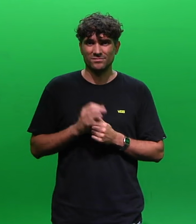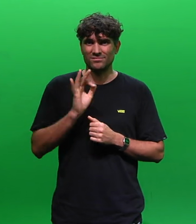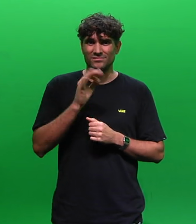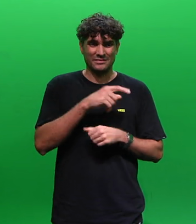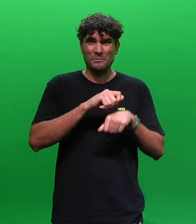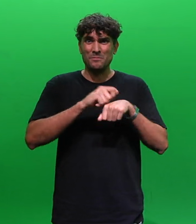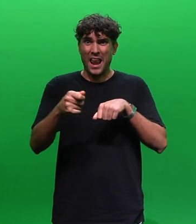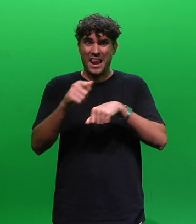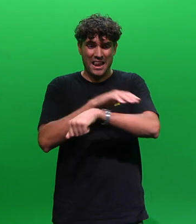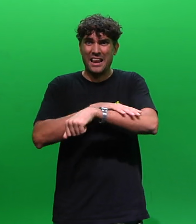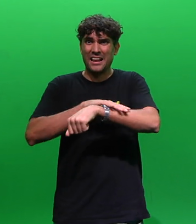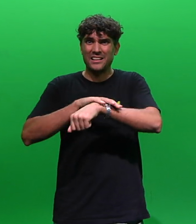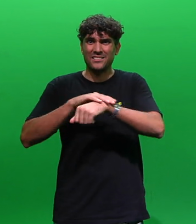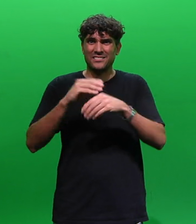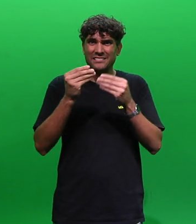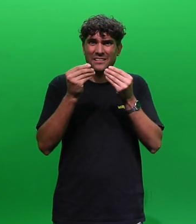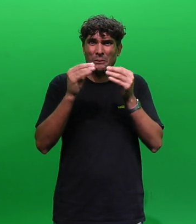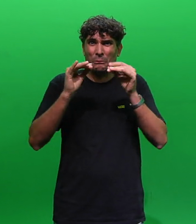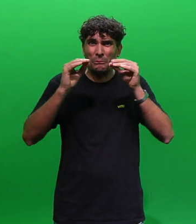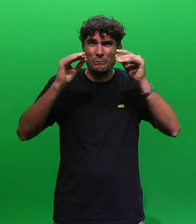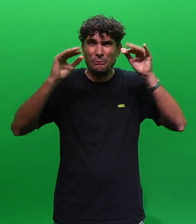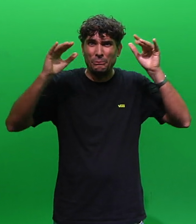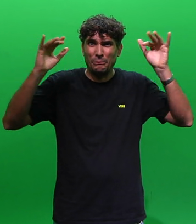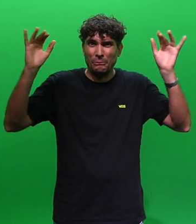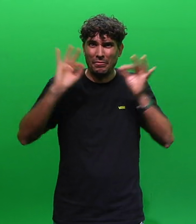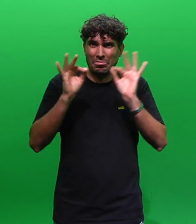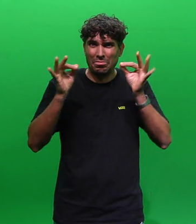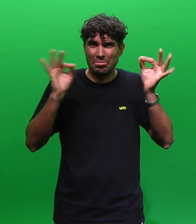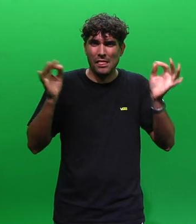Sí, té la pell molt fràgil, es trenca i es pela.